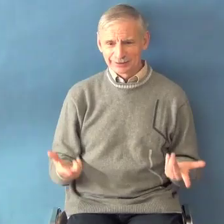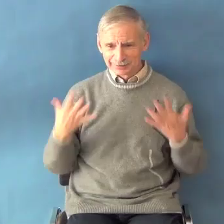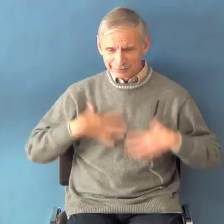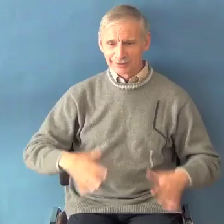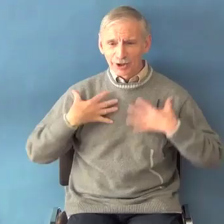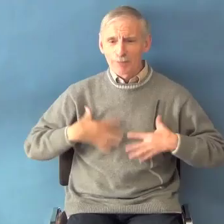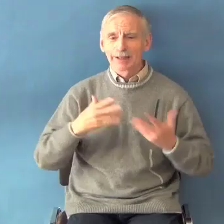Kąpać się.